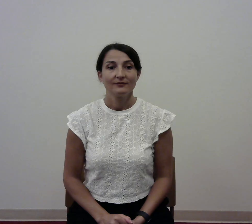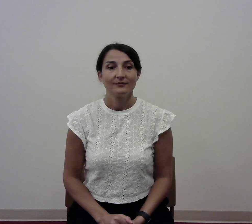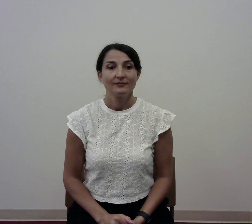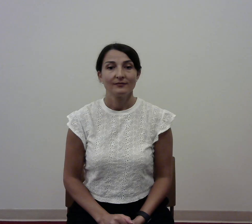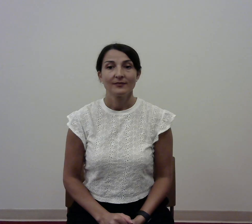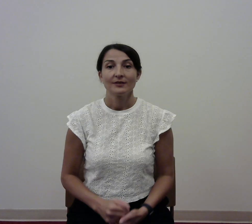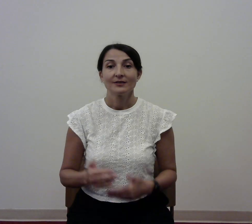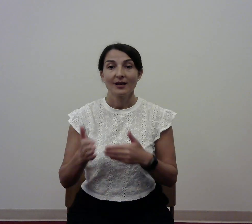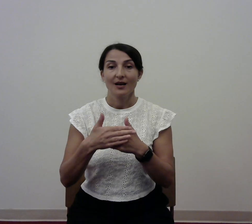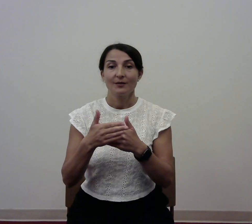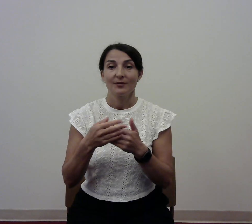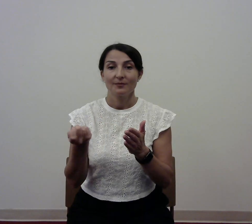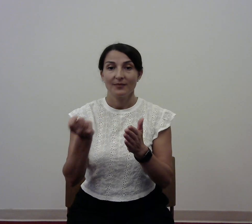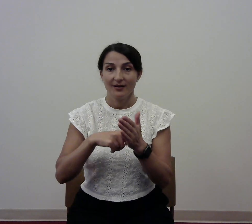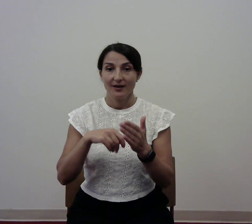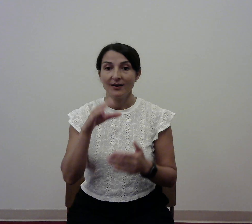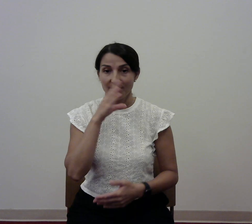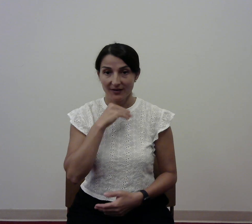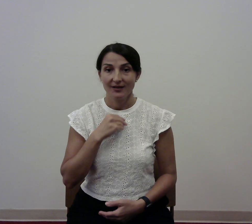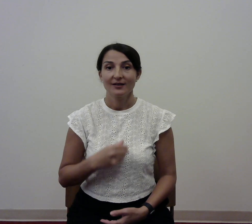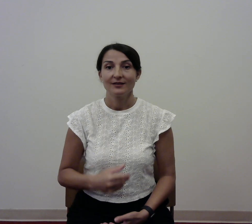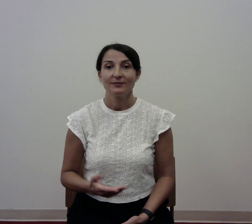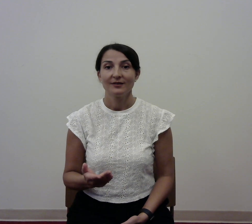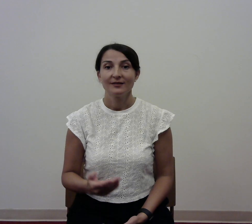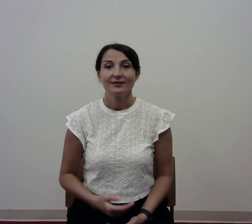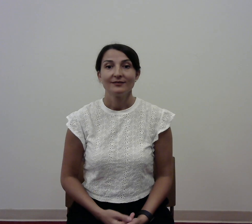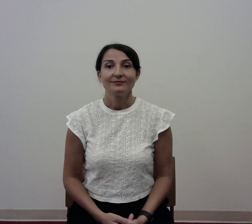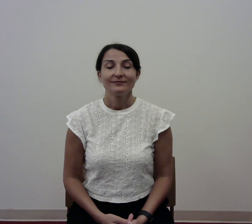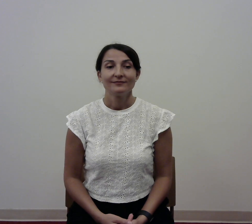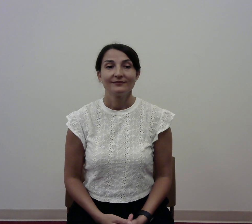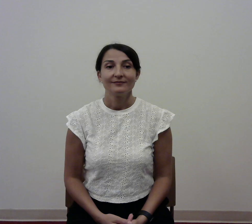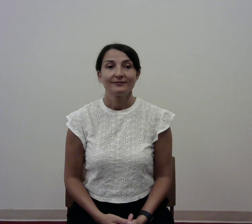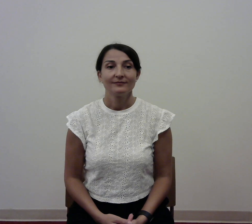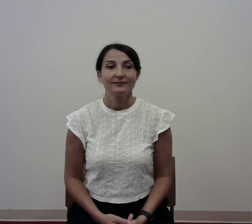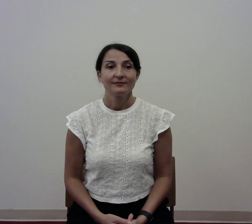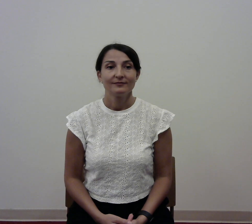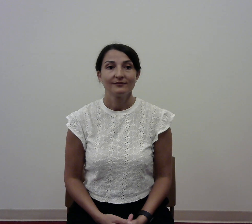Qapını bağlaya bilərsinizmi?